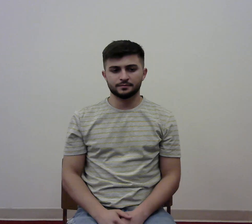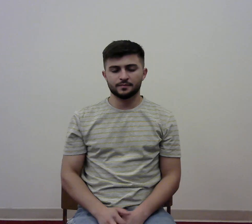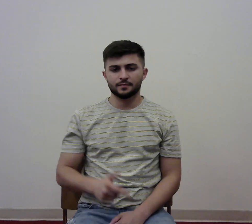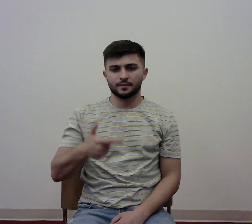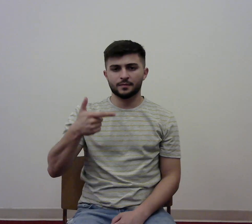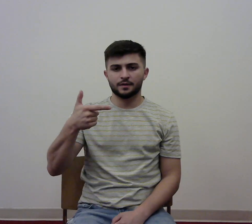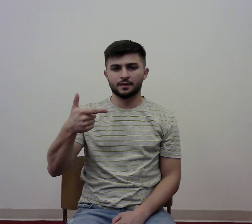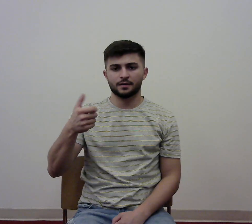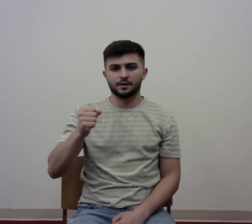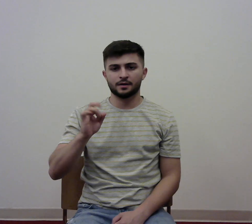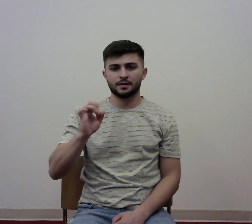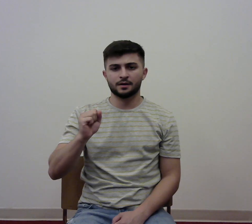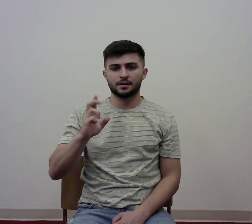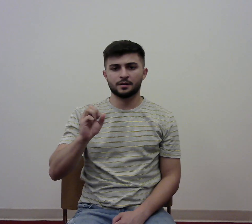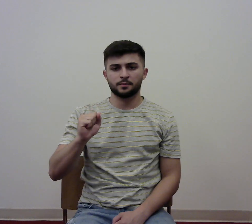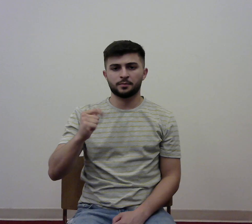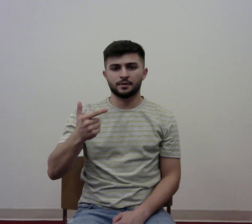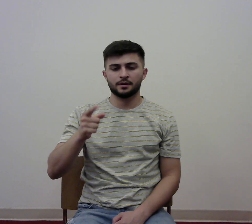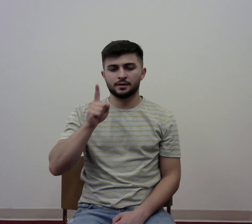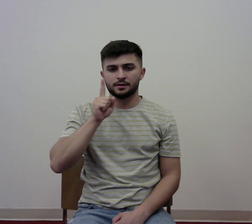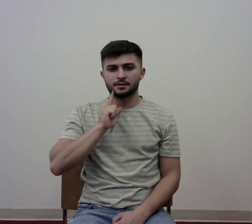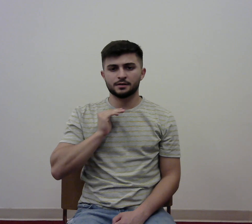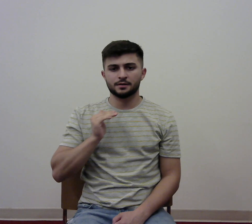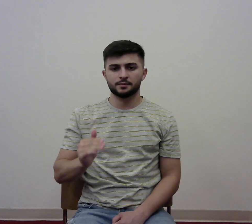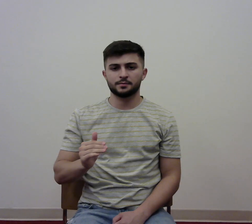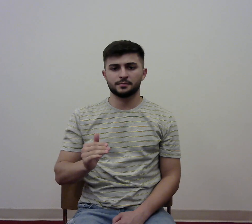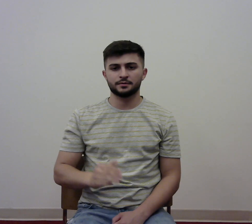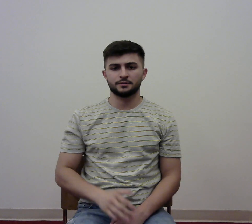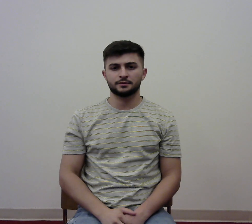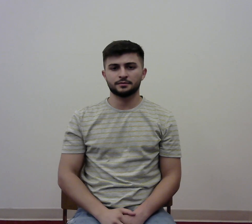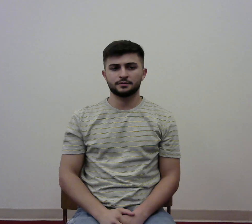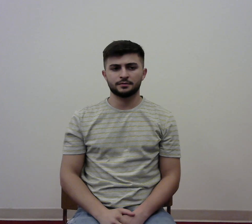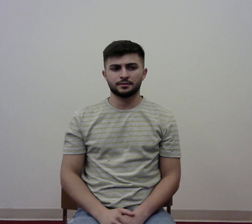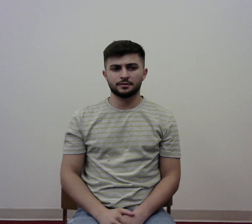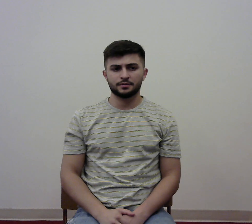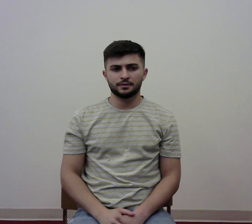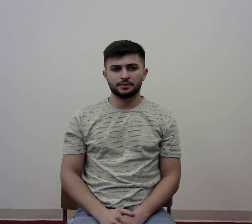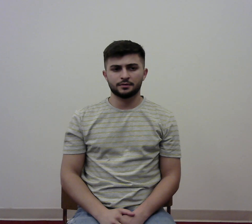Qarabağ Azərbaycandır!